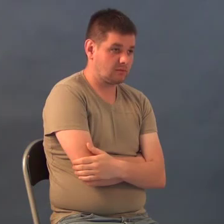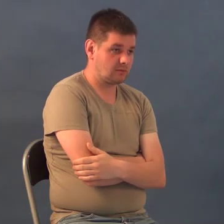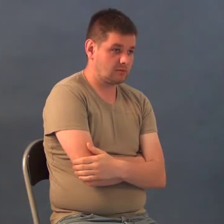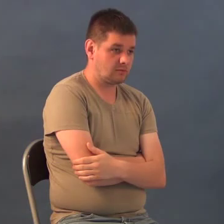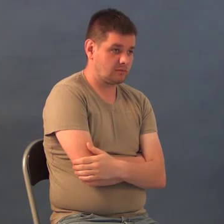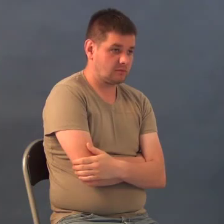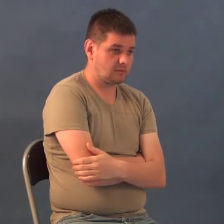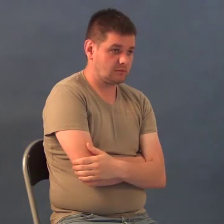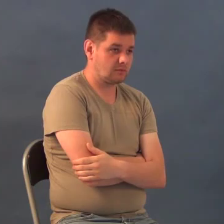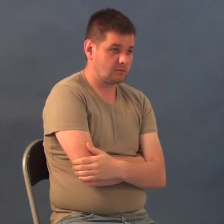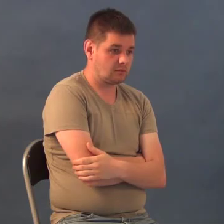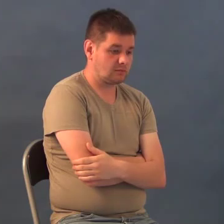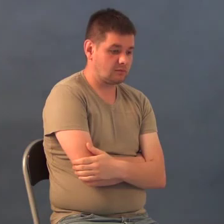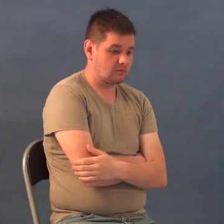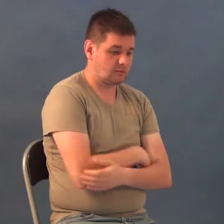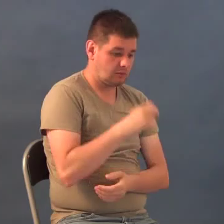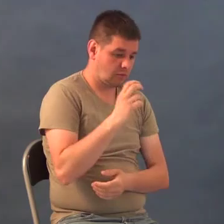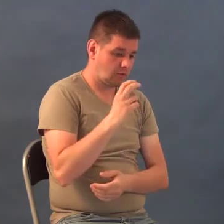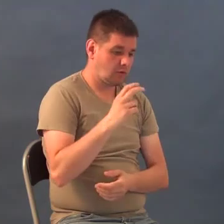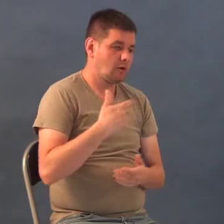Cztery dni.